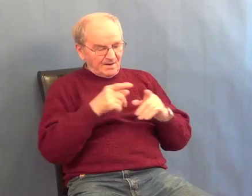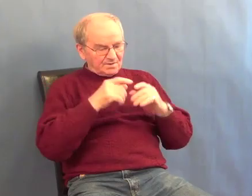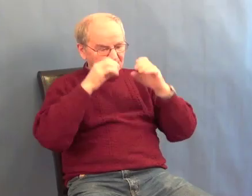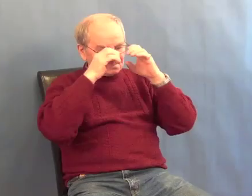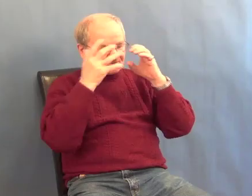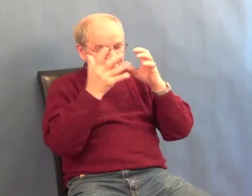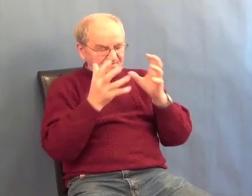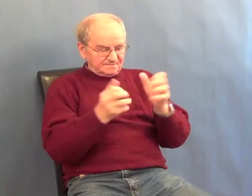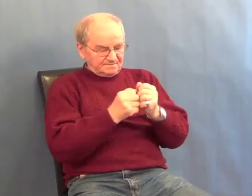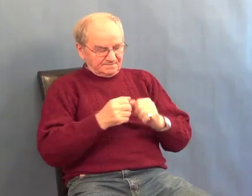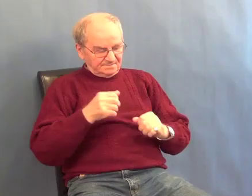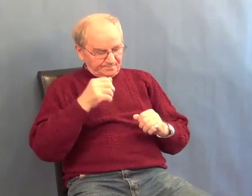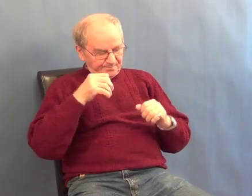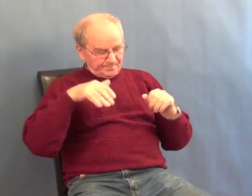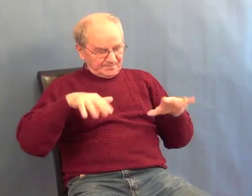Patrzy gdzie go może złapać.